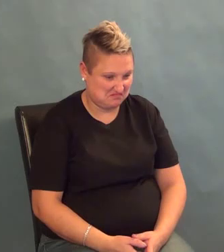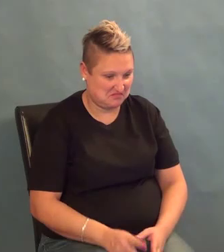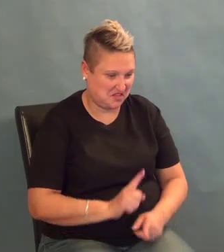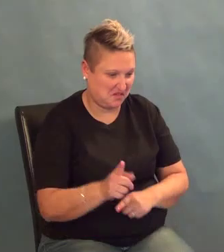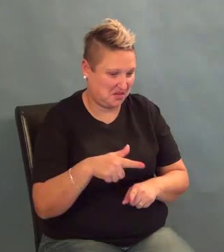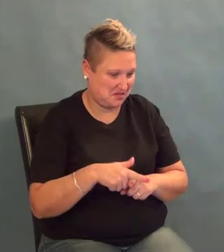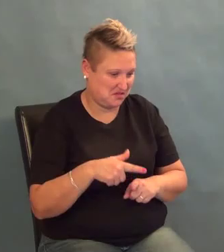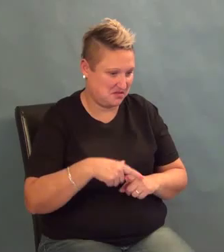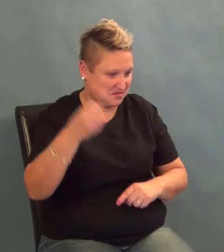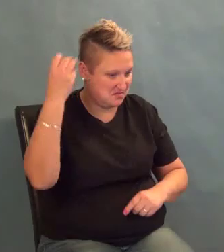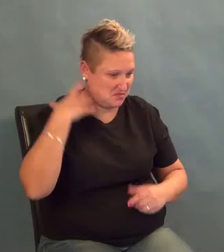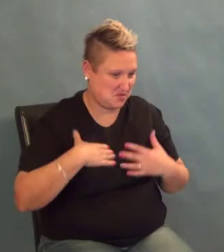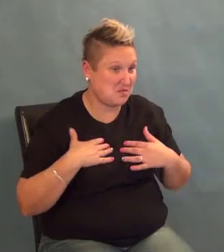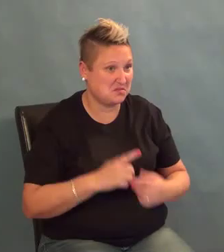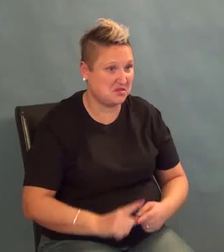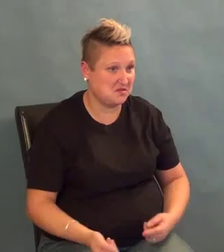Koniom nie wolno brać prysznica.